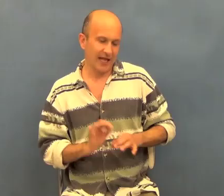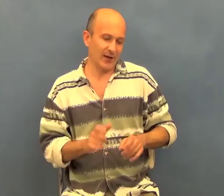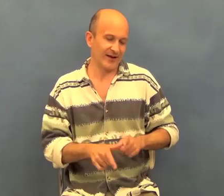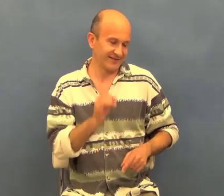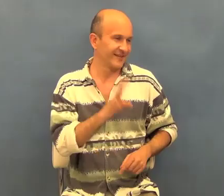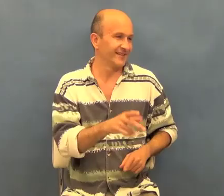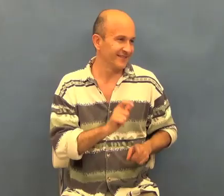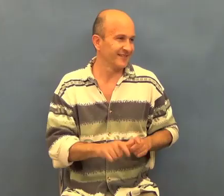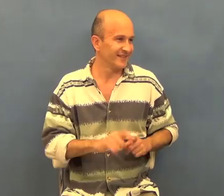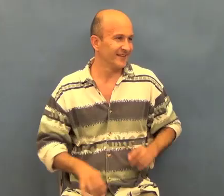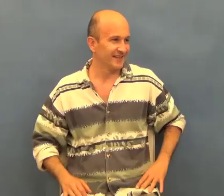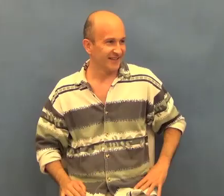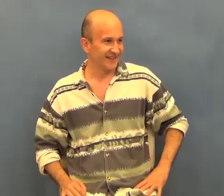Akurat to jest kawał, tak, kawał.